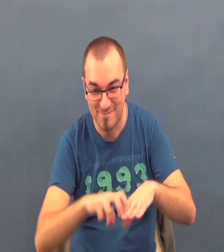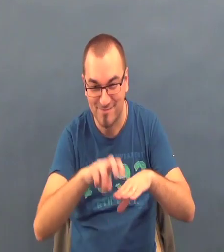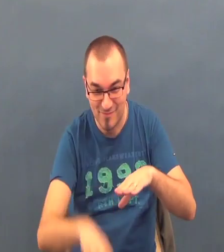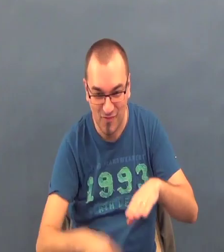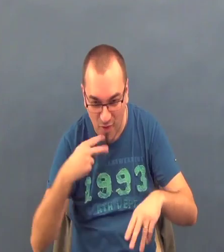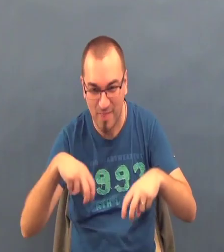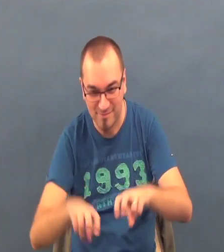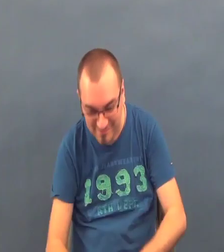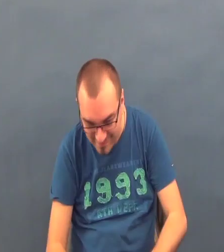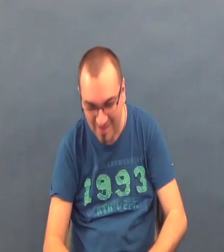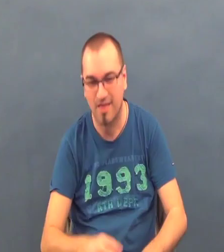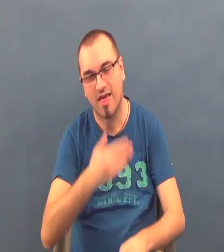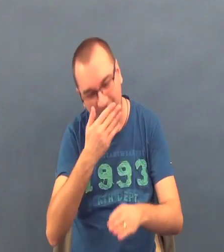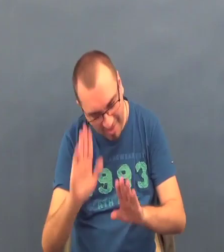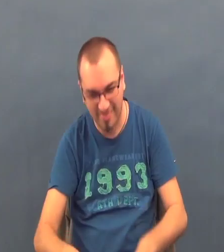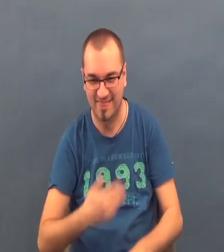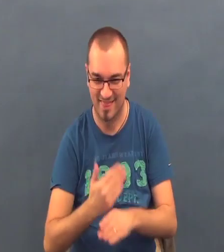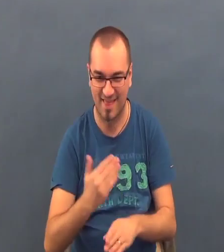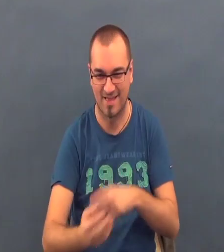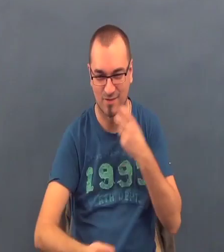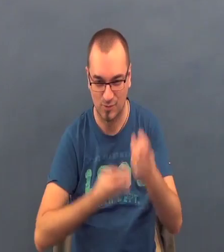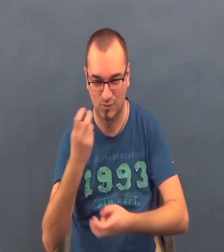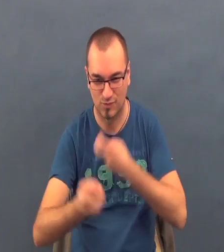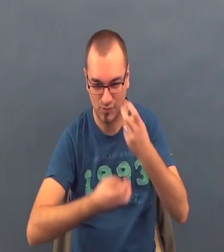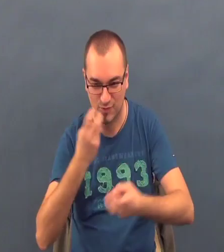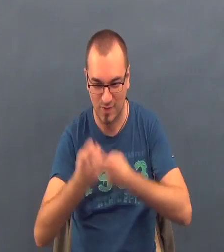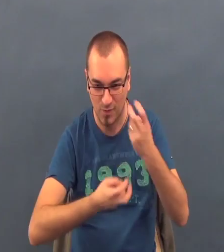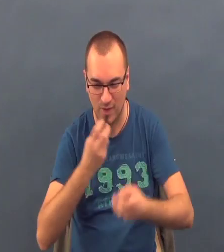Siedzieli w wodzie, ale mimo to dalej szukali i szukali.